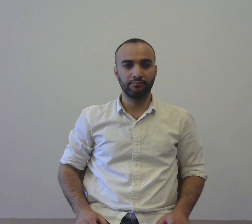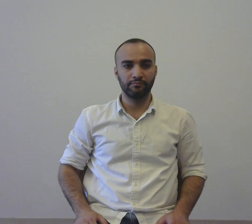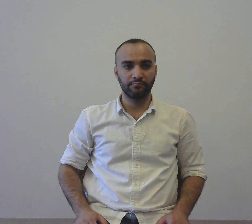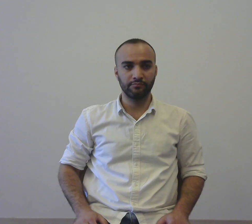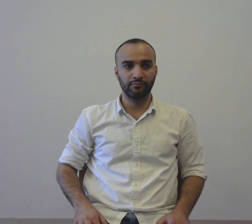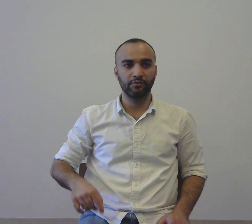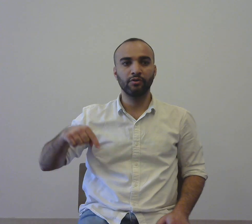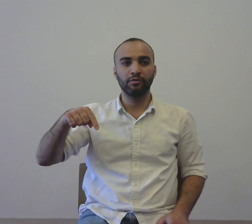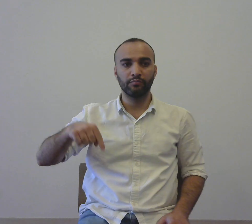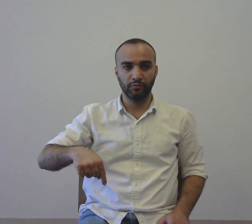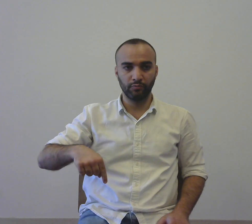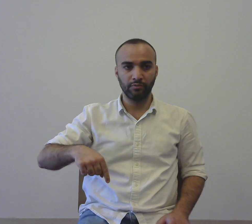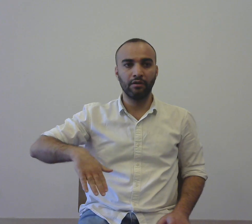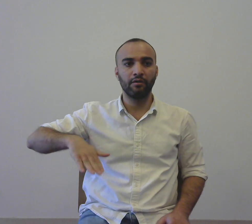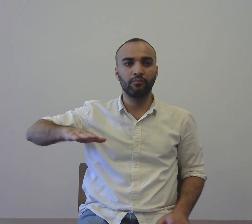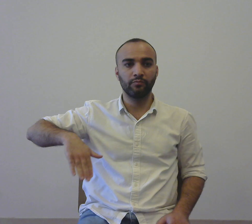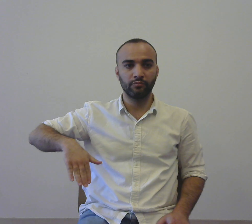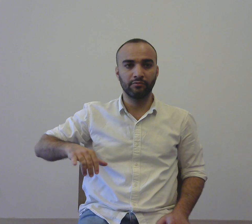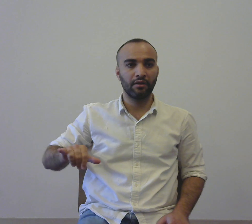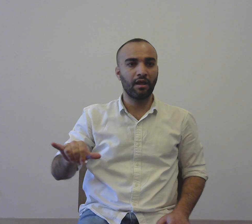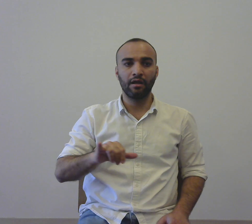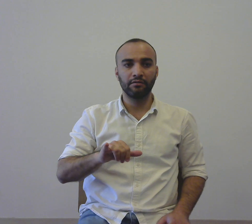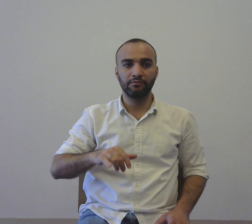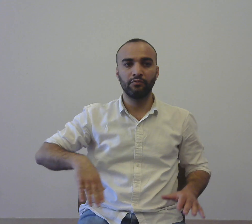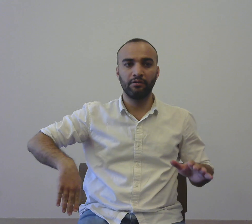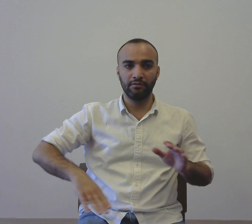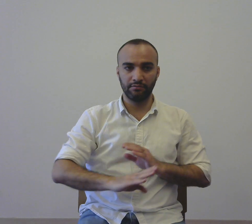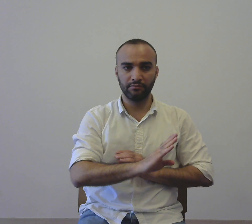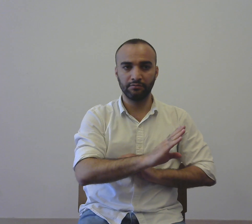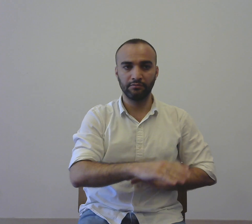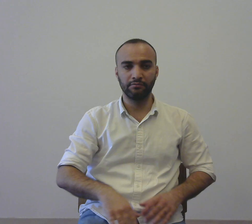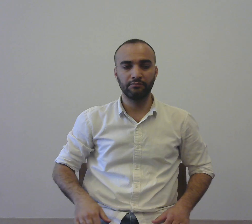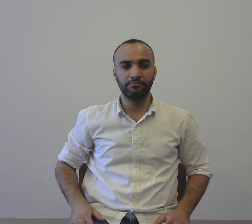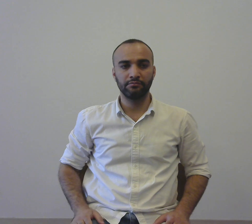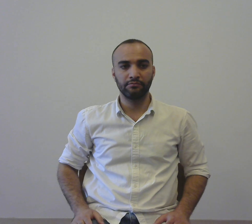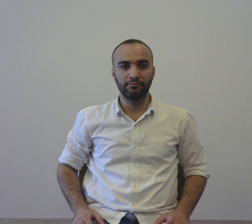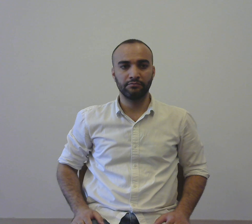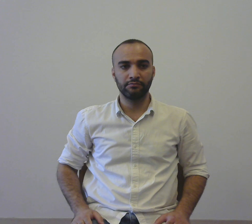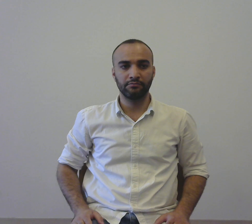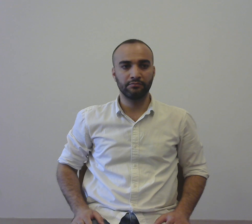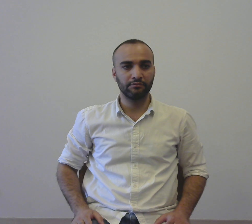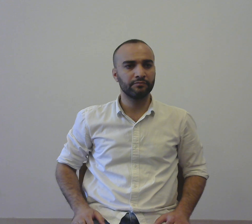Burdan sonra hara getməliyəm?